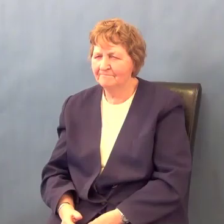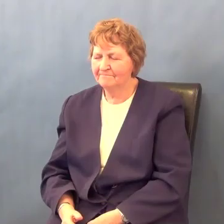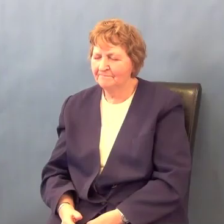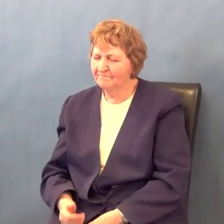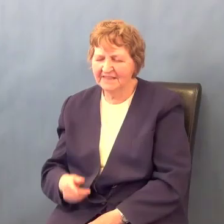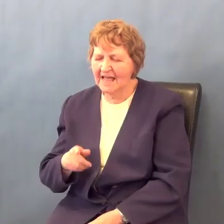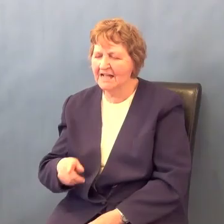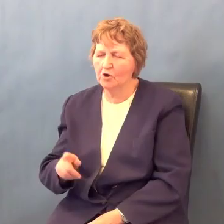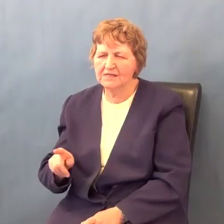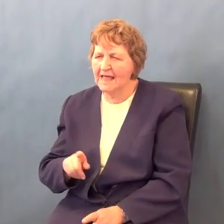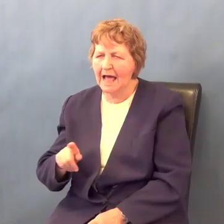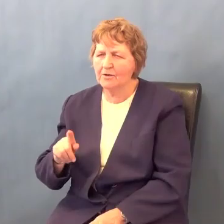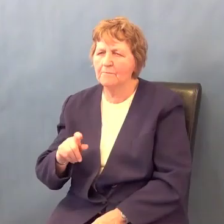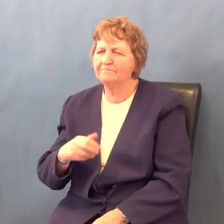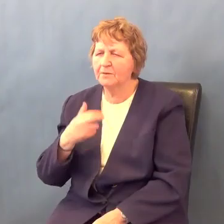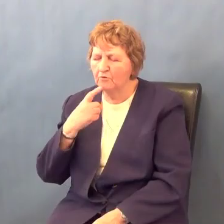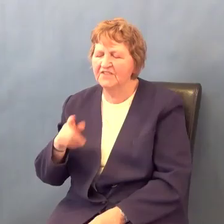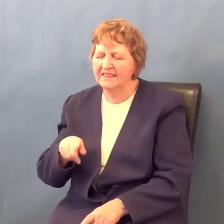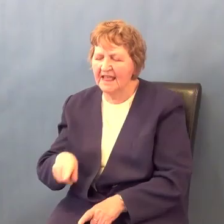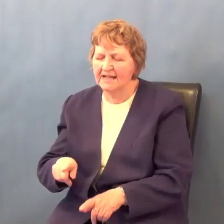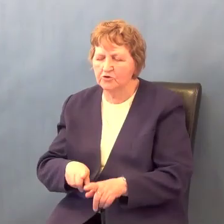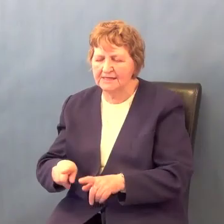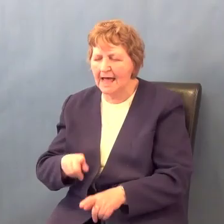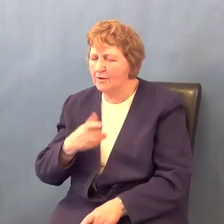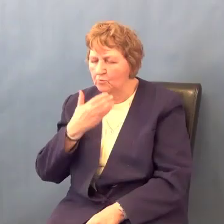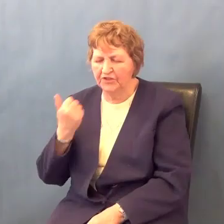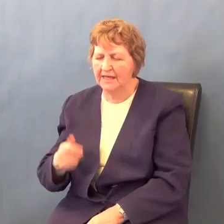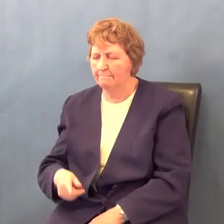Mówię, że tego znaku nie ma.